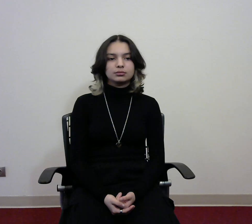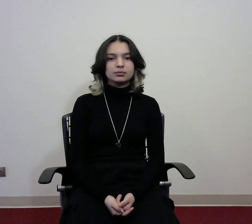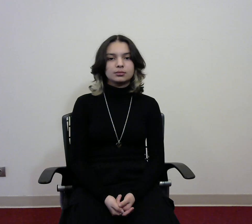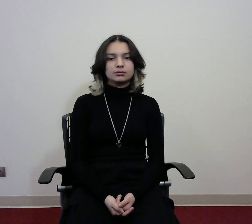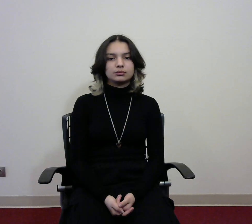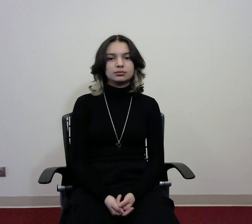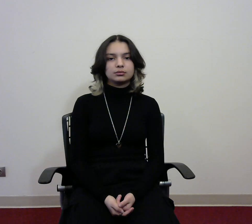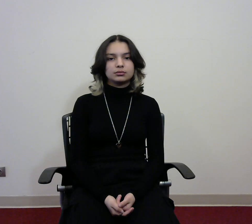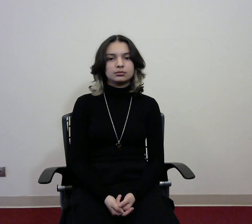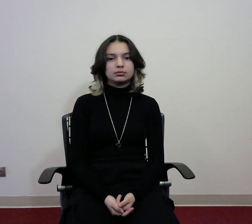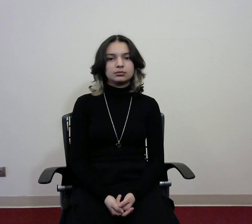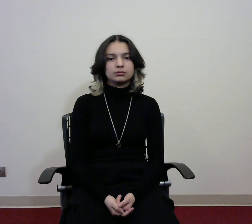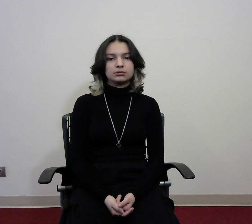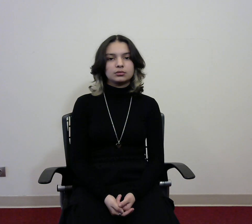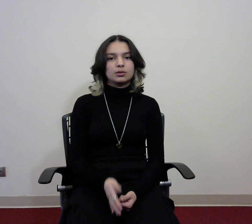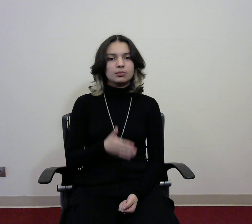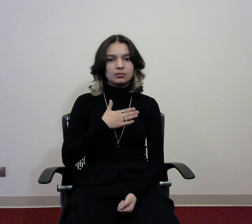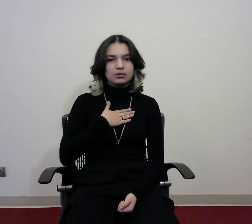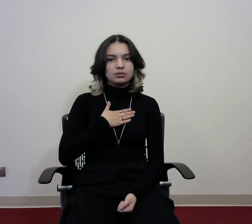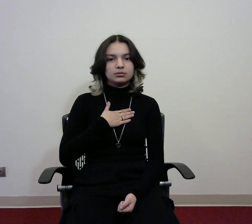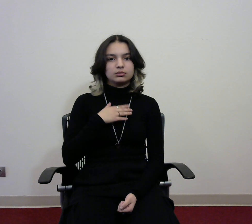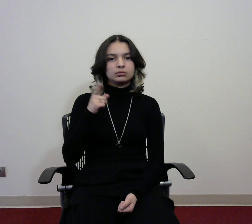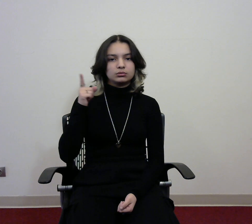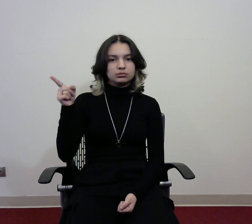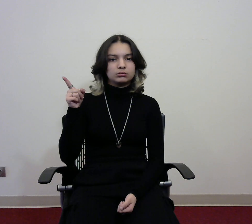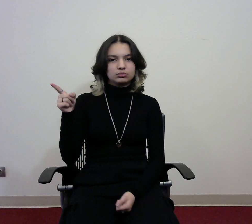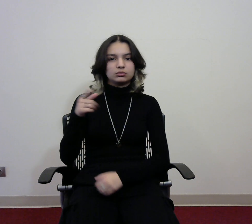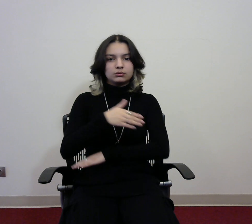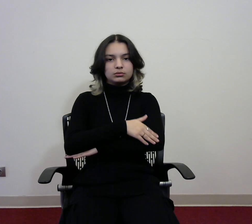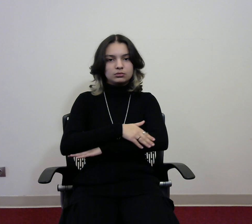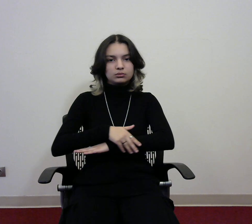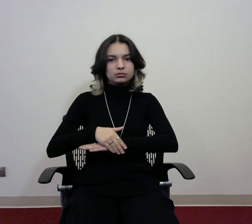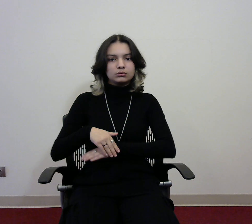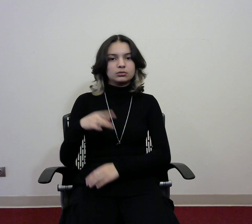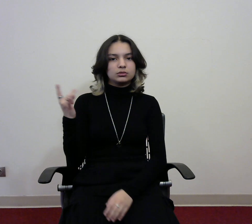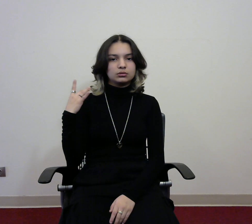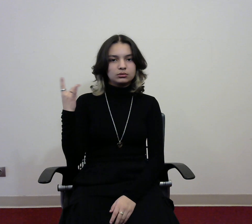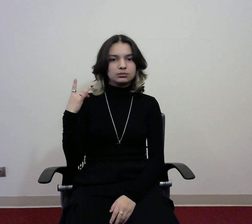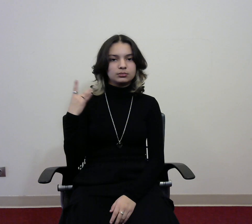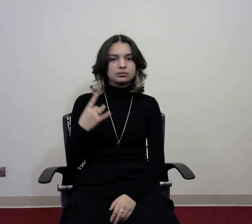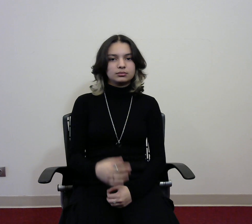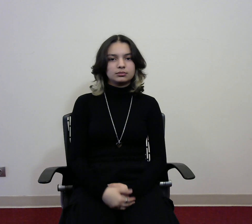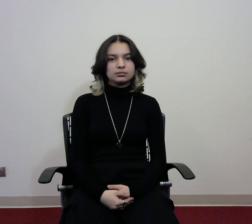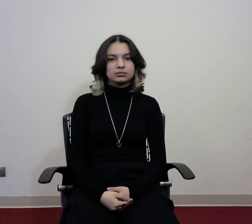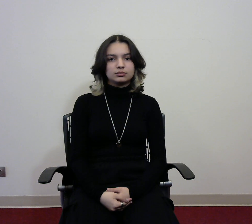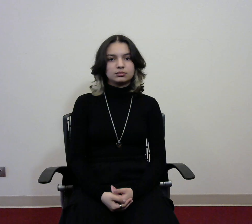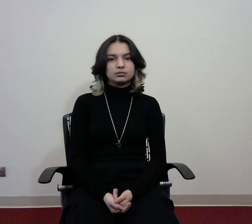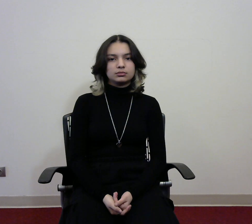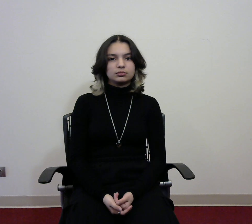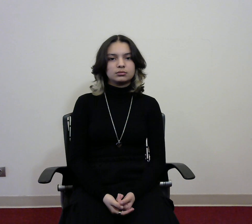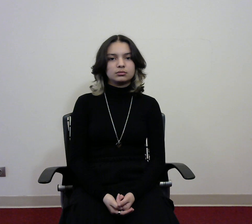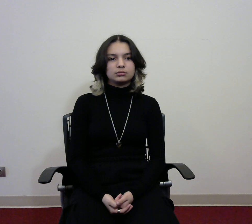Mənə oranın ünvanını deyin